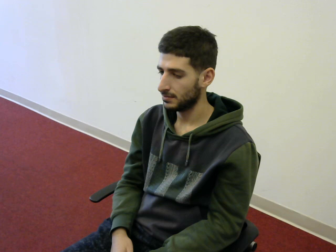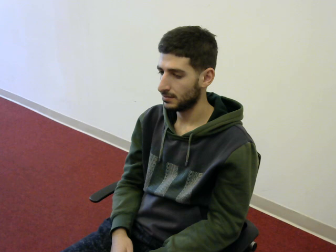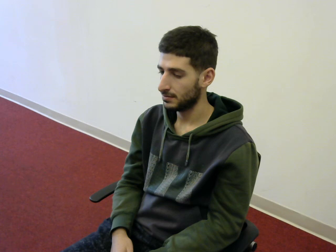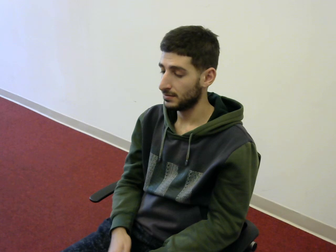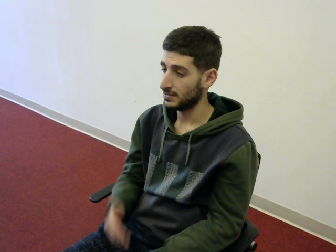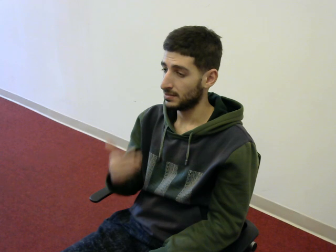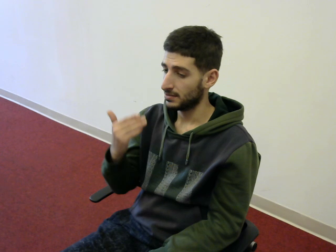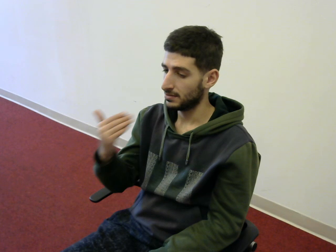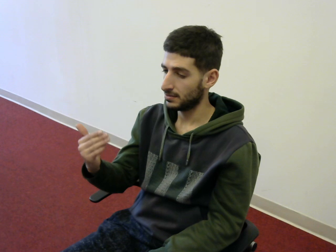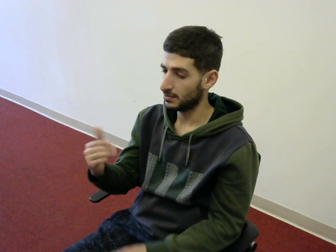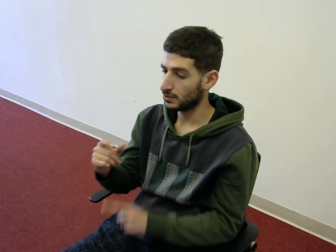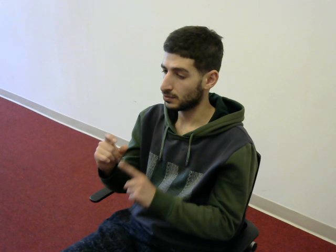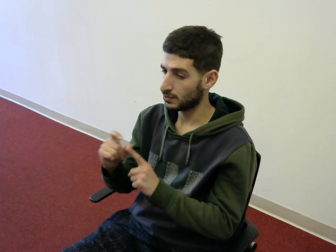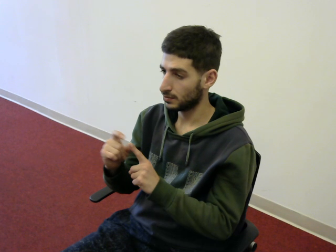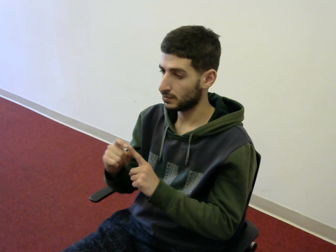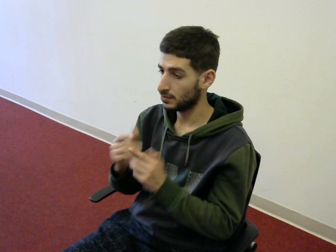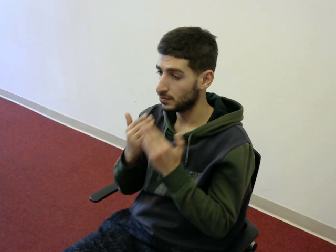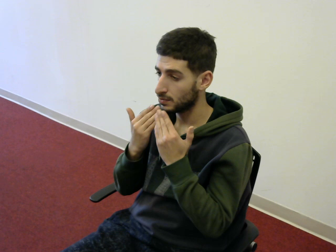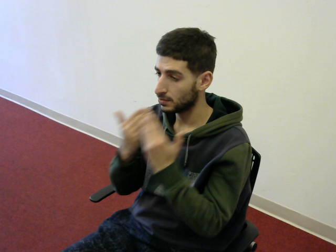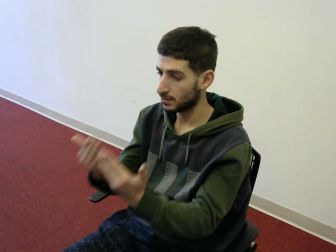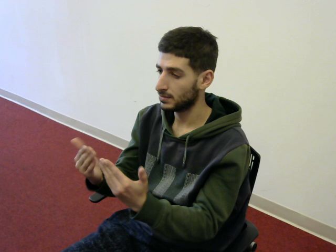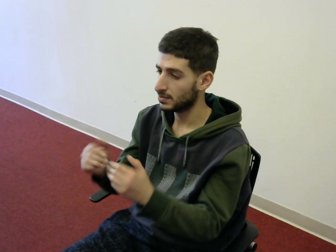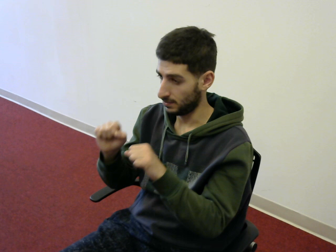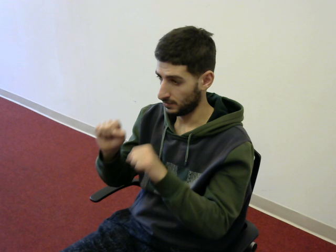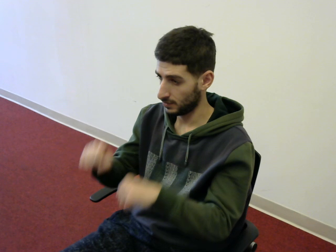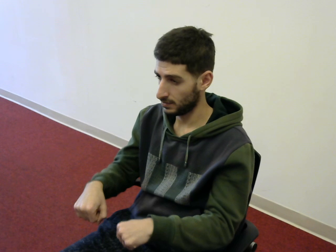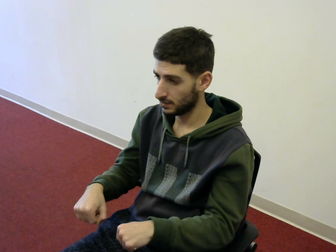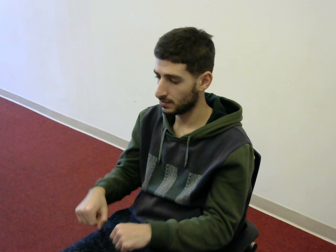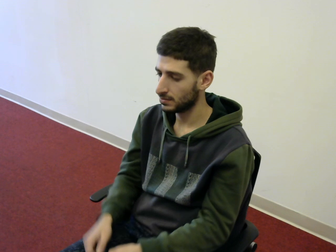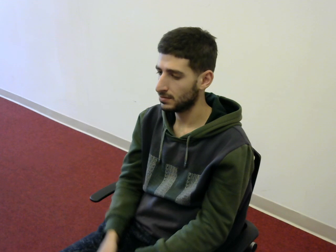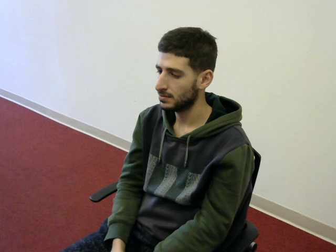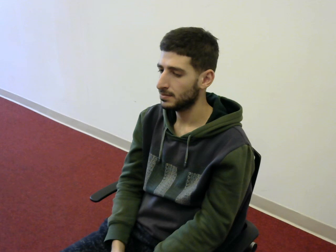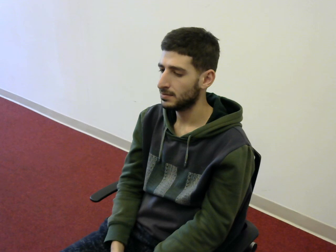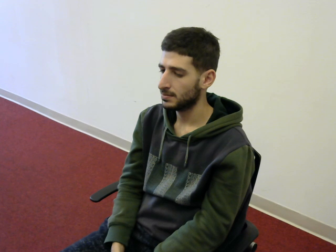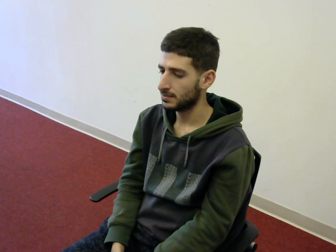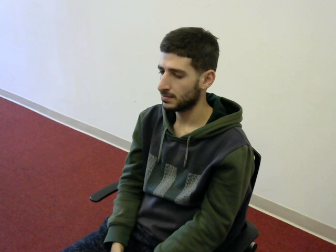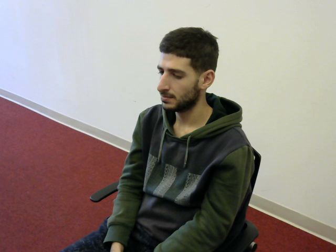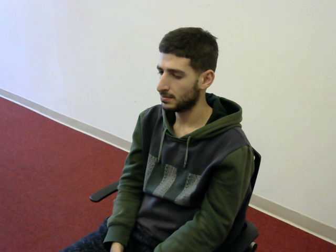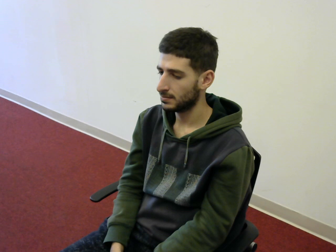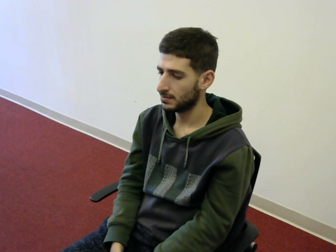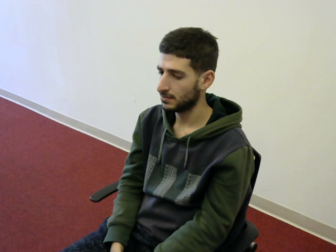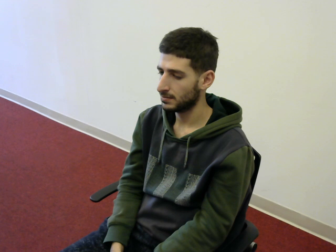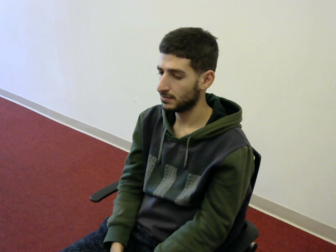Sizdən söz soruşmaq olar?